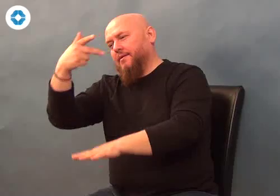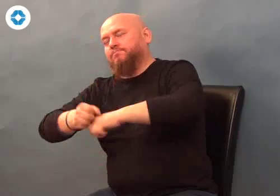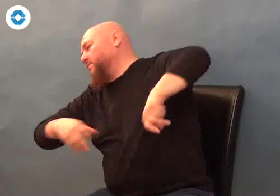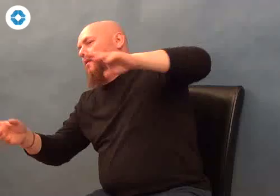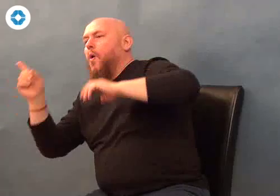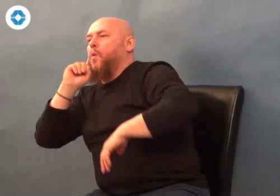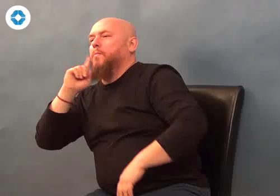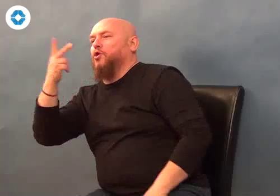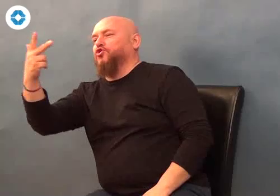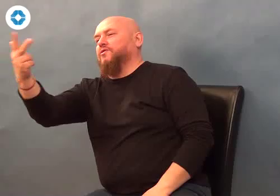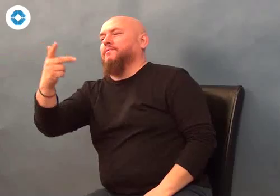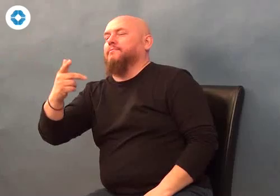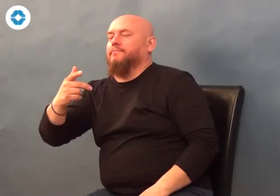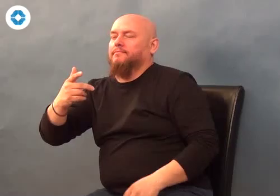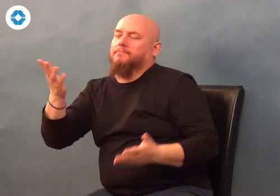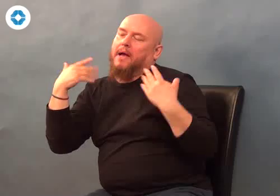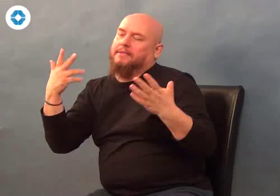Nadchodzi trzech chłopaków, idą spacerkiem.